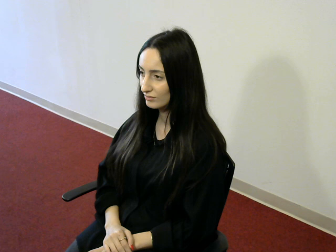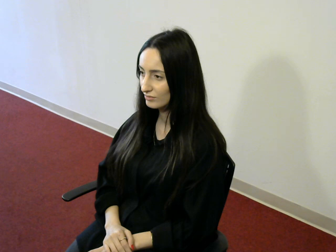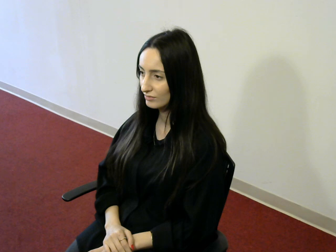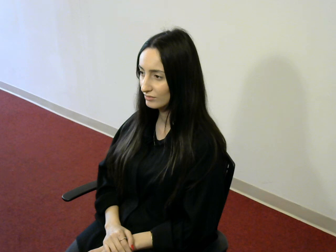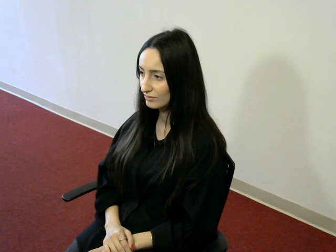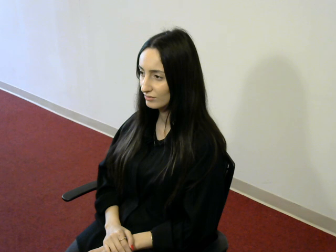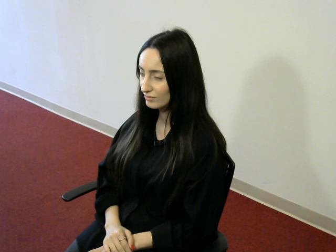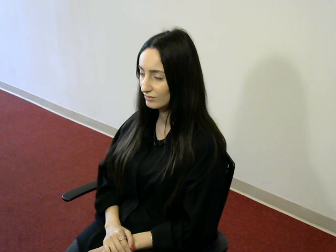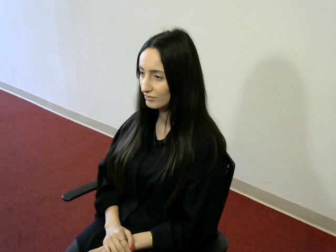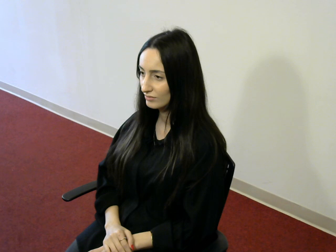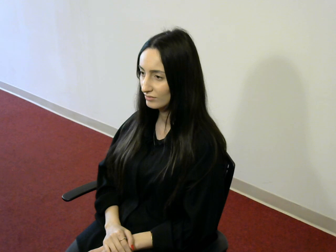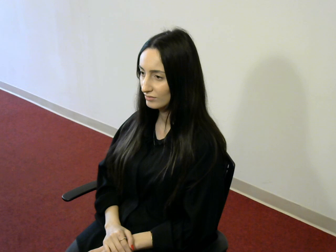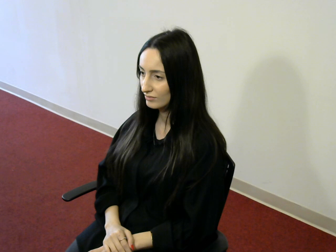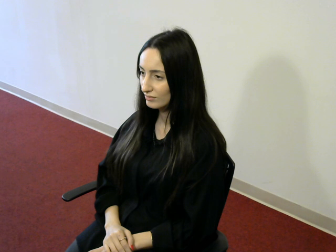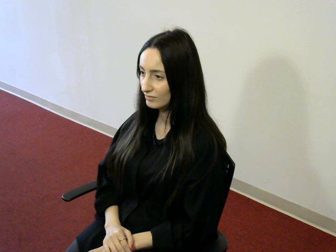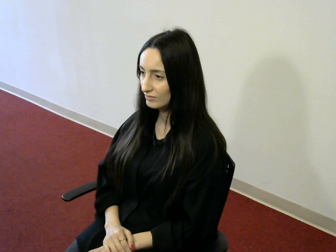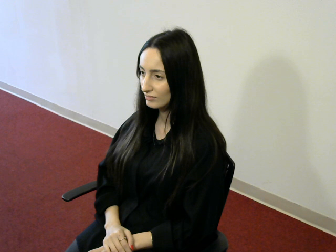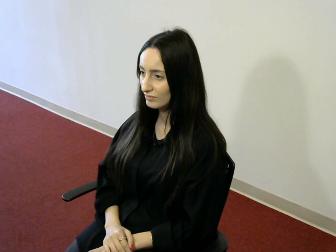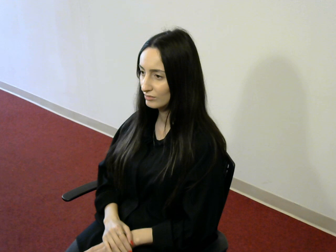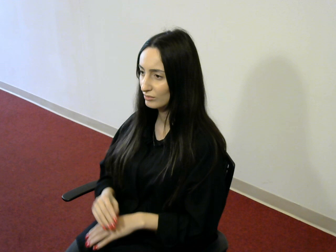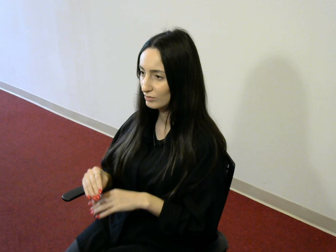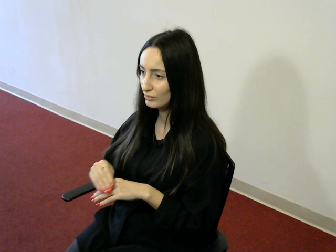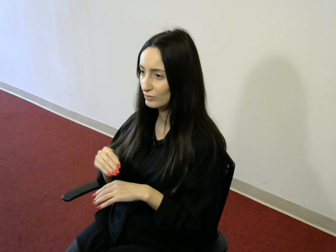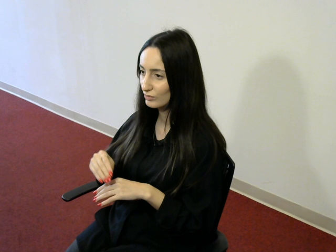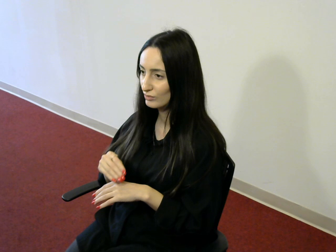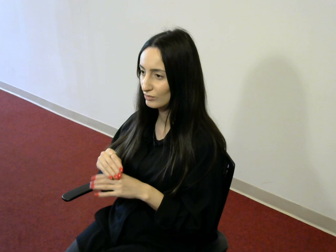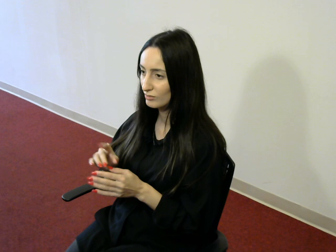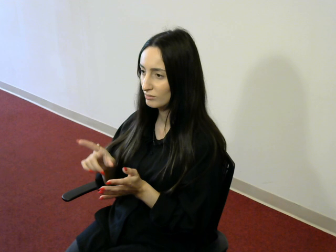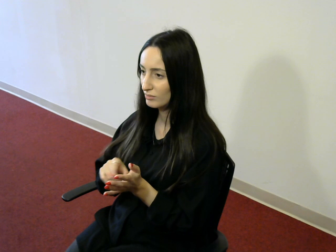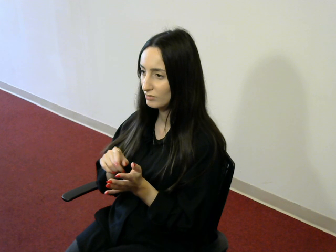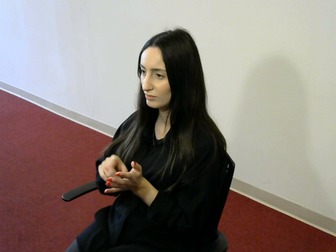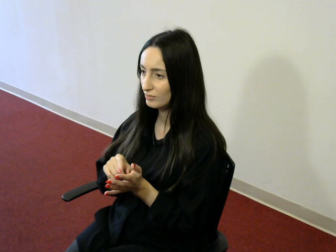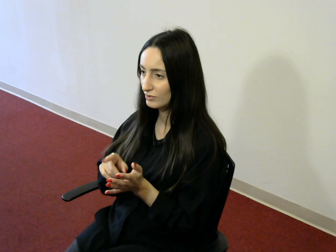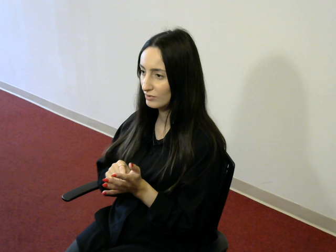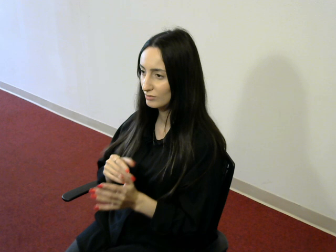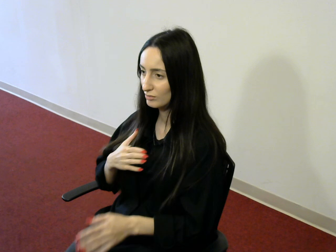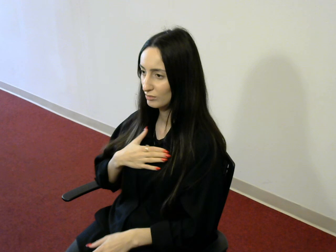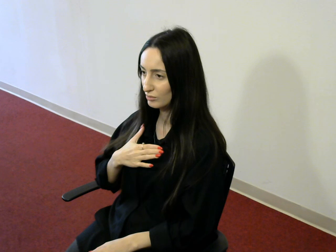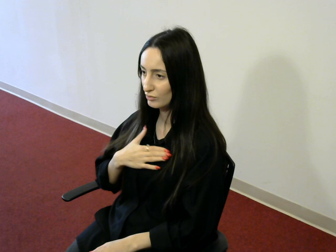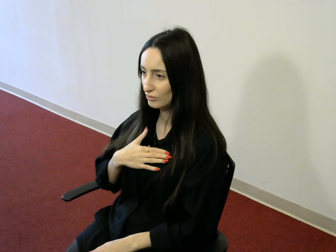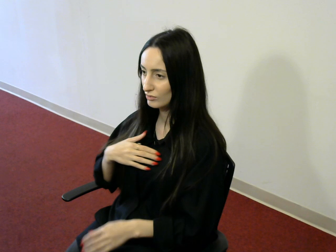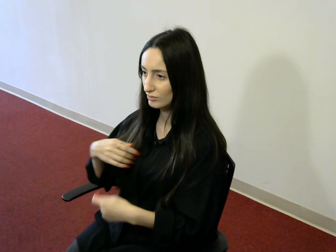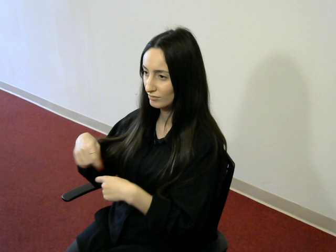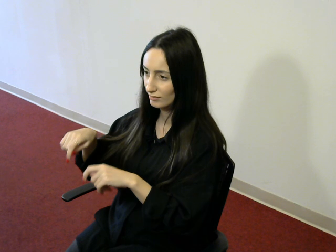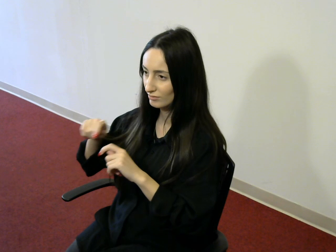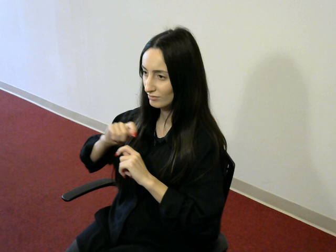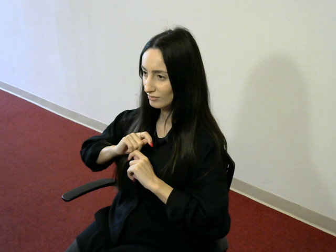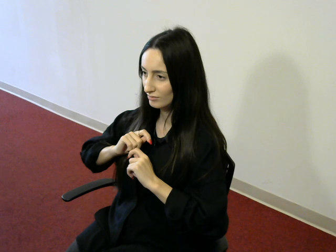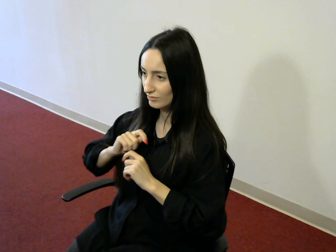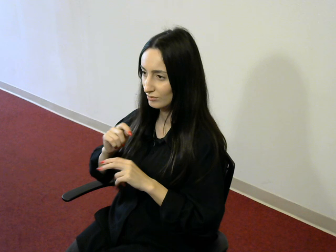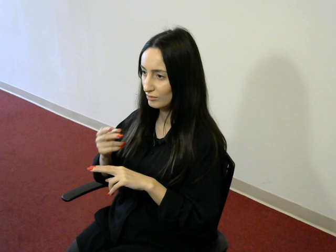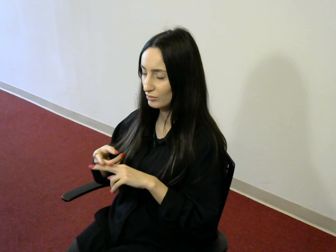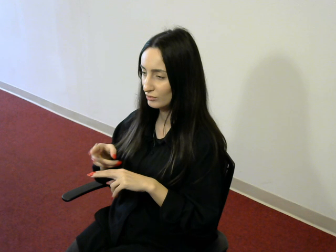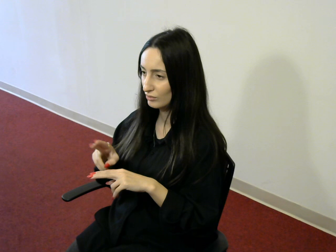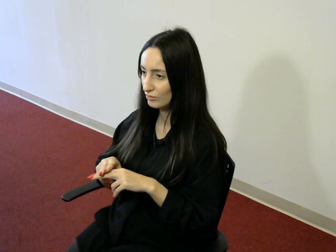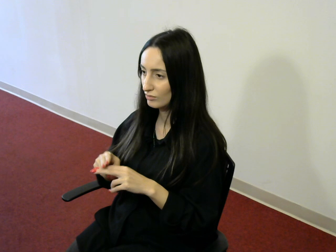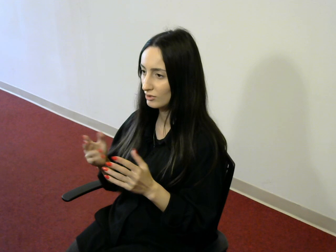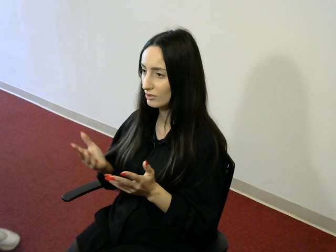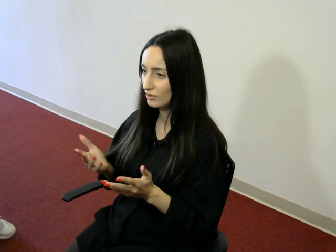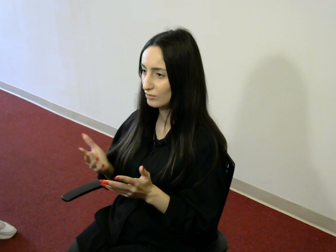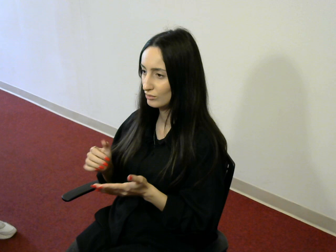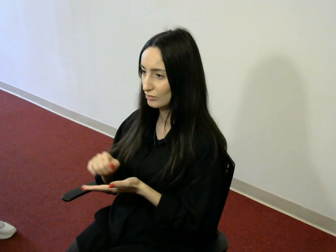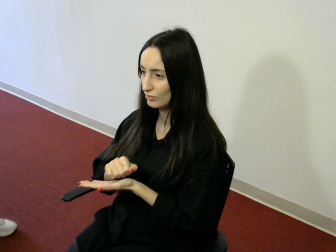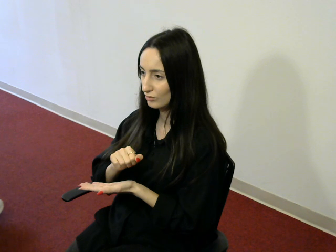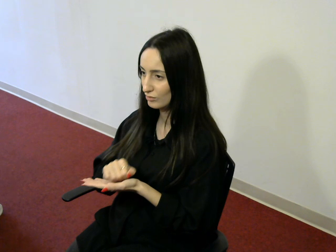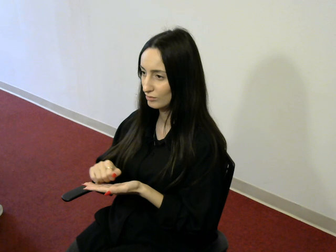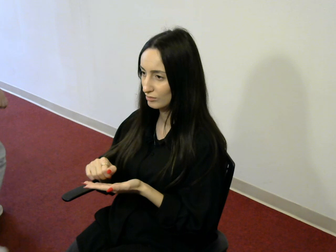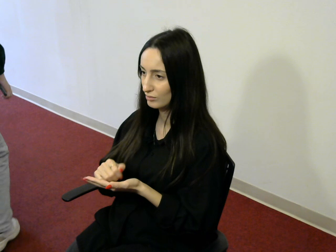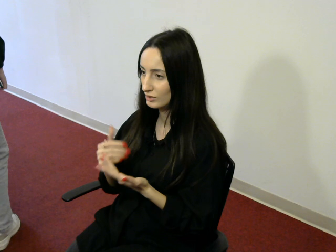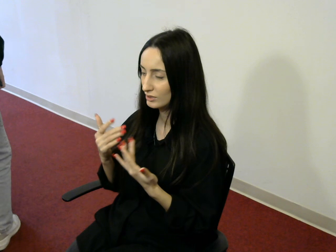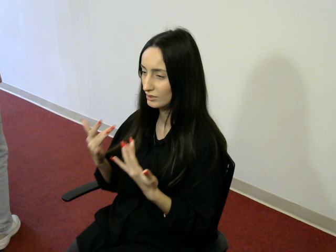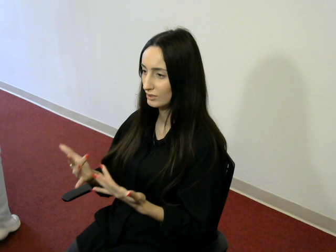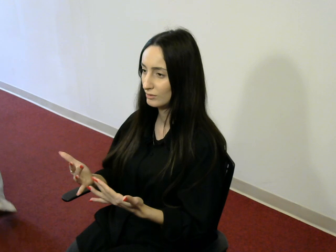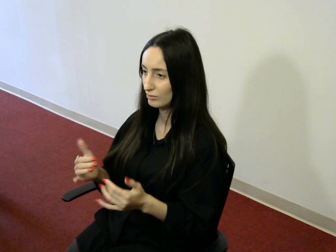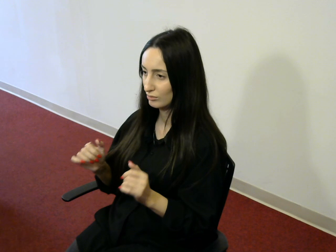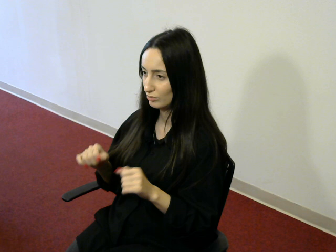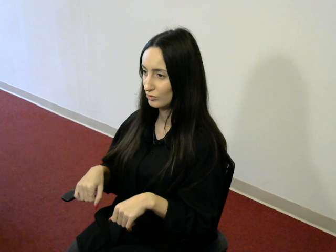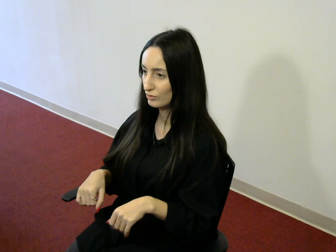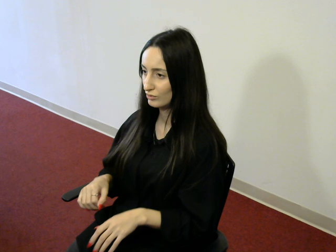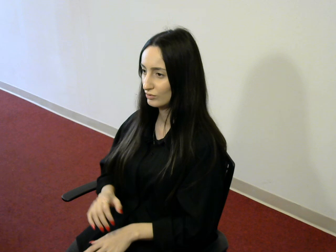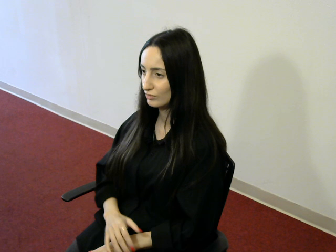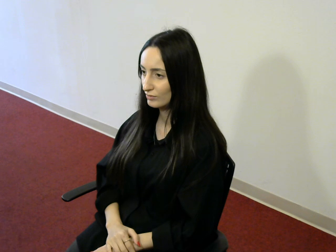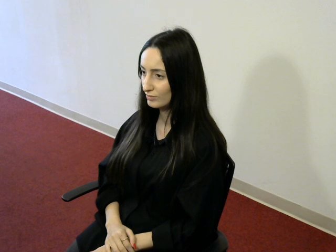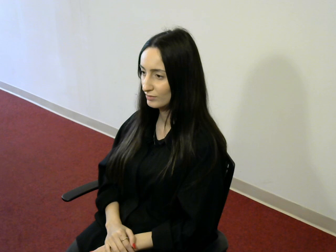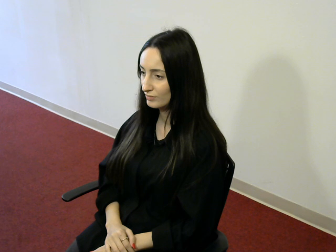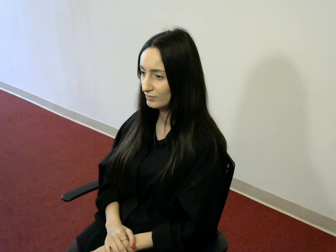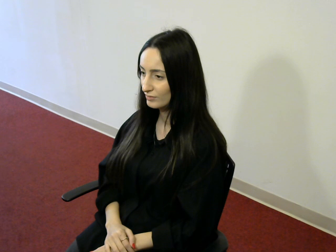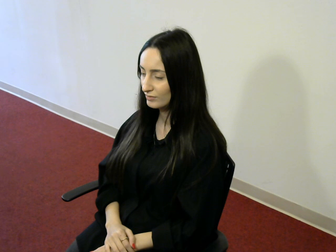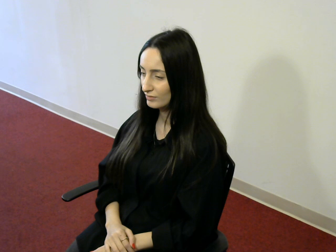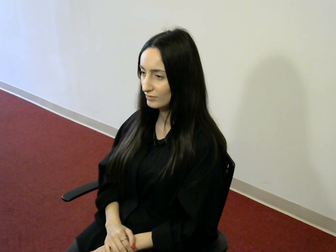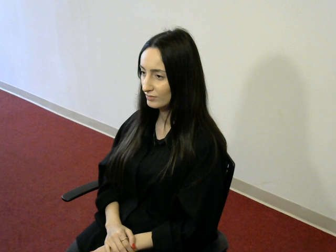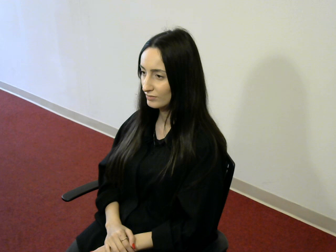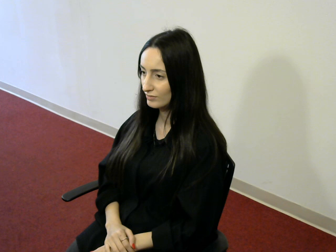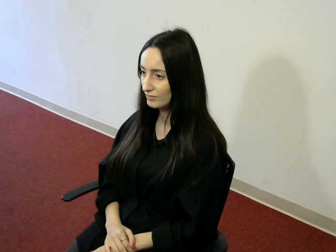Yoldaşımın pensiyasını mənə köçürmək üçün hansı sənədlər tələb olunur?